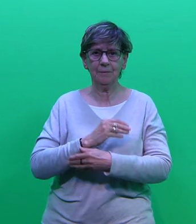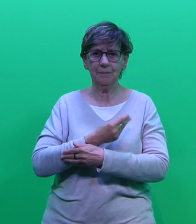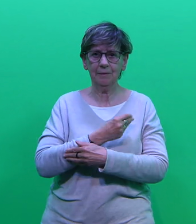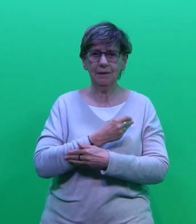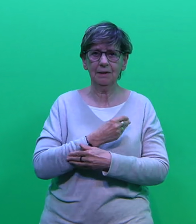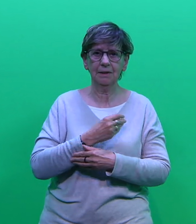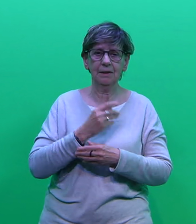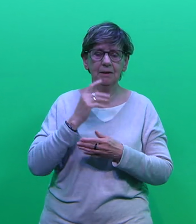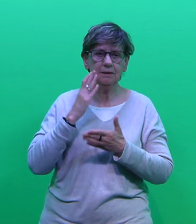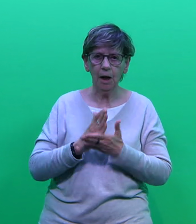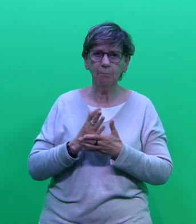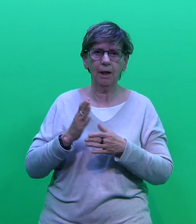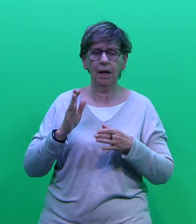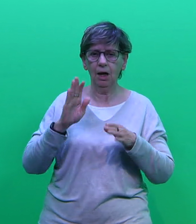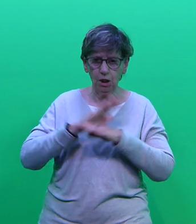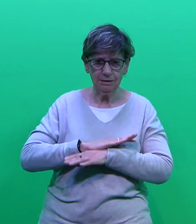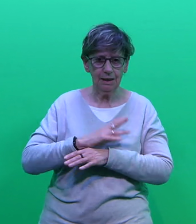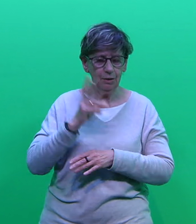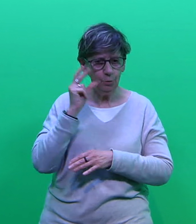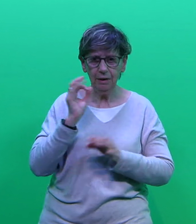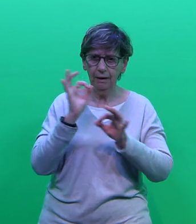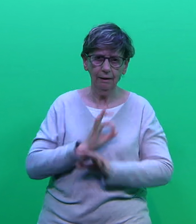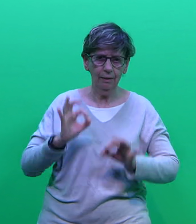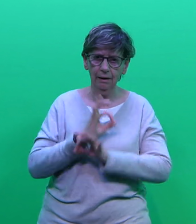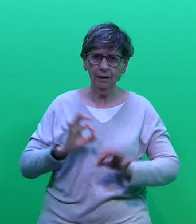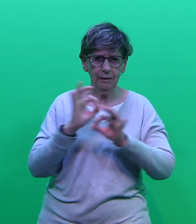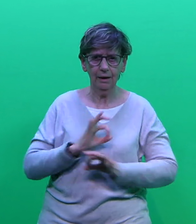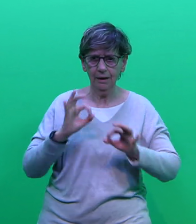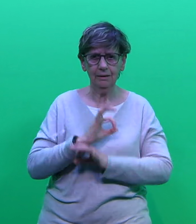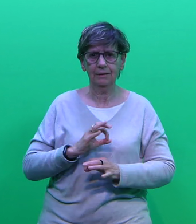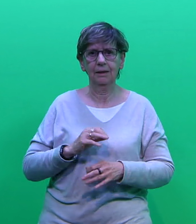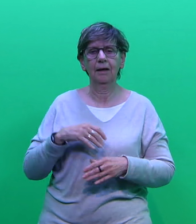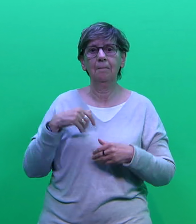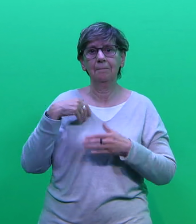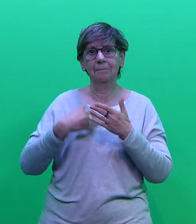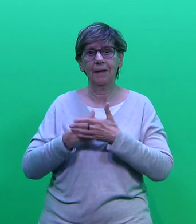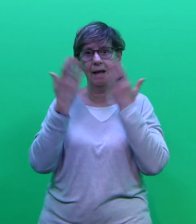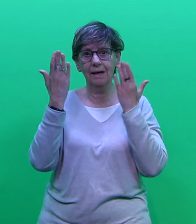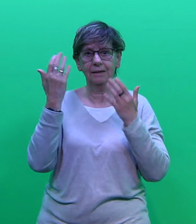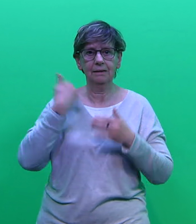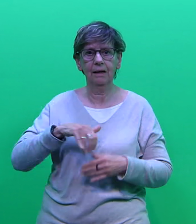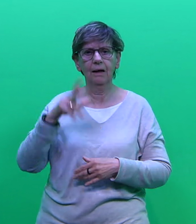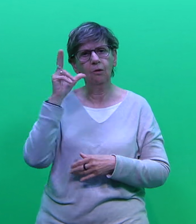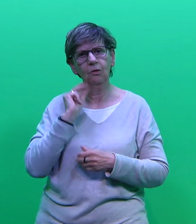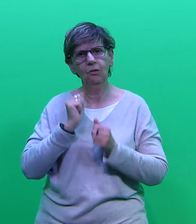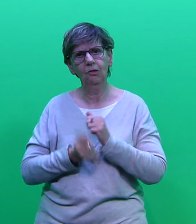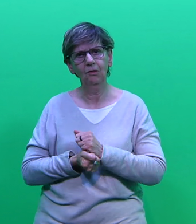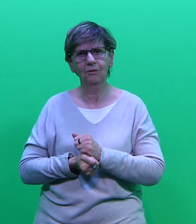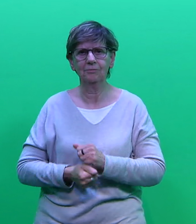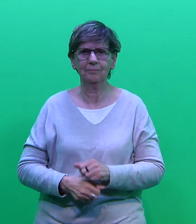El nadó no dorm gens per la nit, però al matí ja dorm com un tronc.